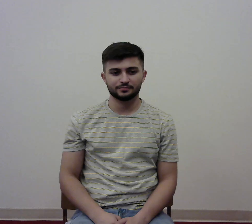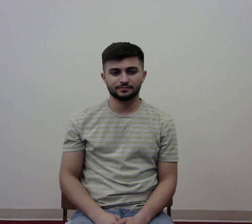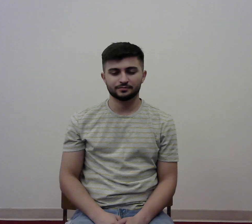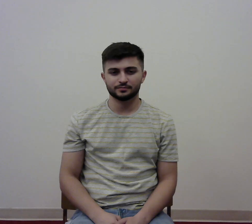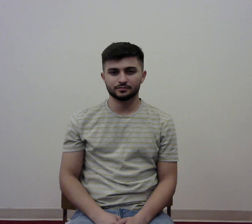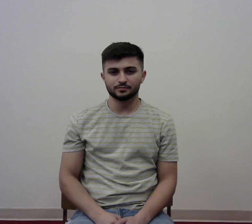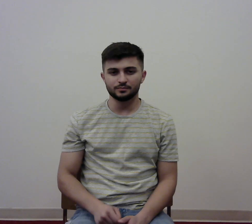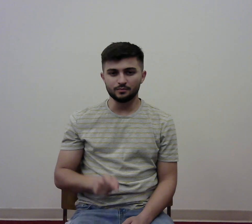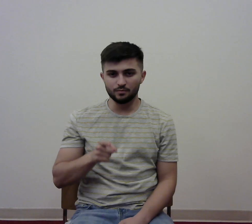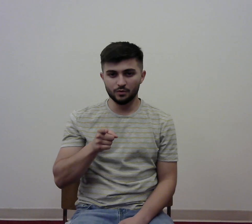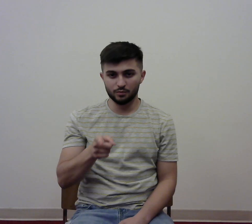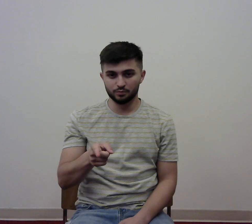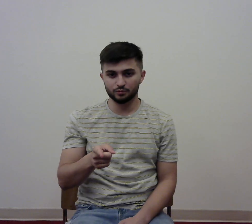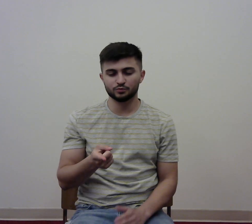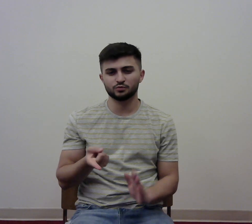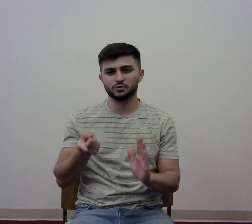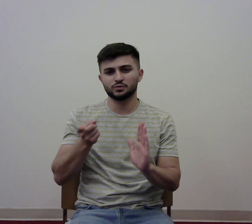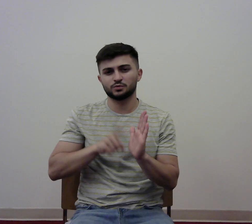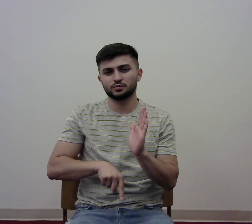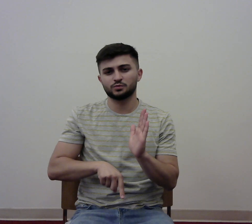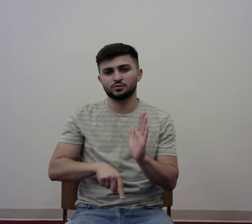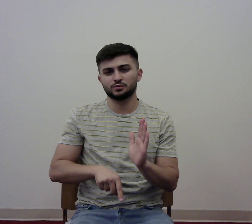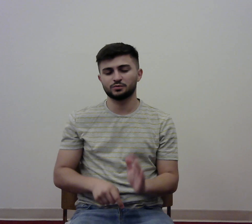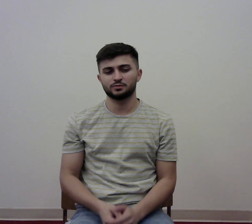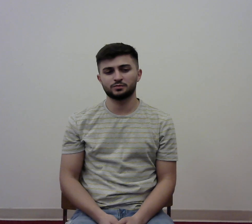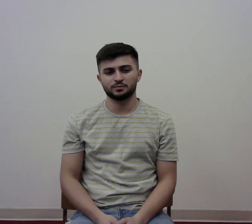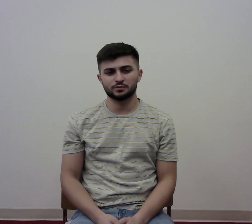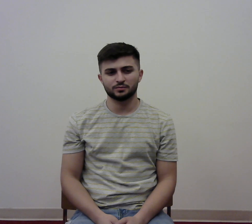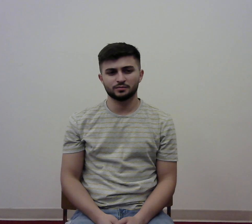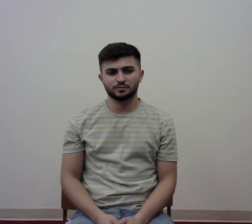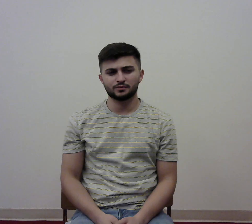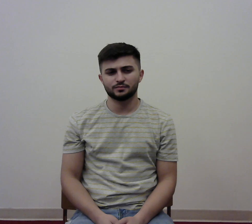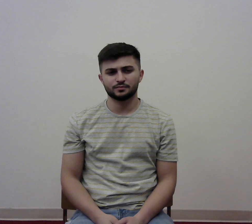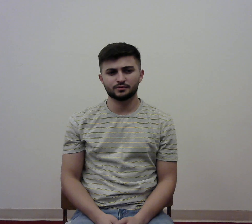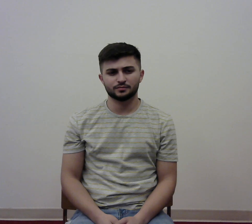Bu ucuzdur